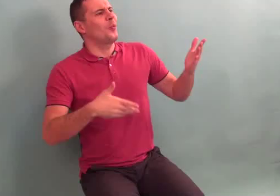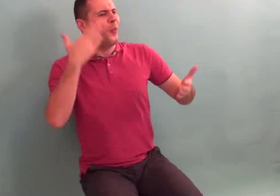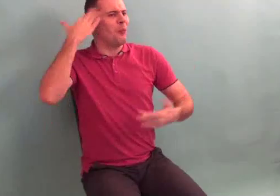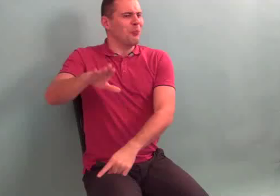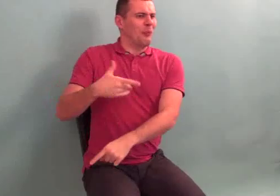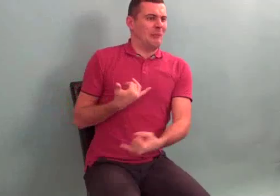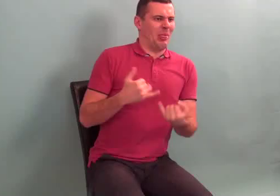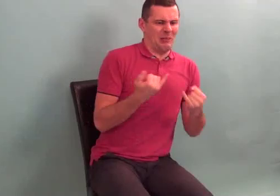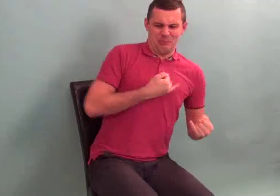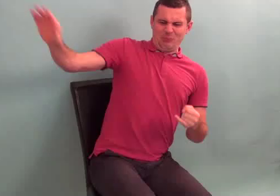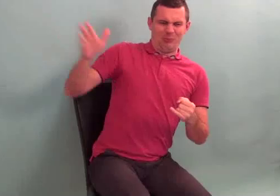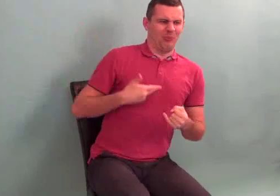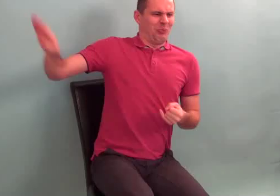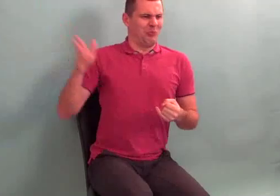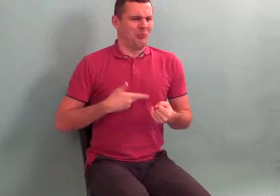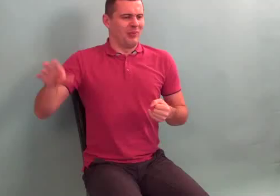Udaje, że nie zna chłopca, odpycha go kilka razy nogą.